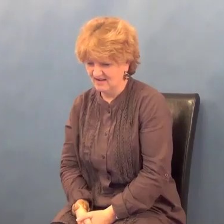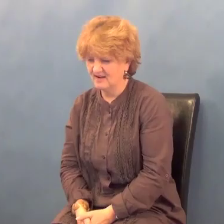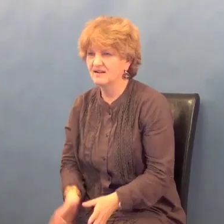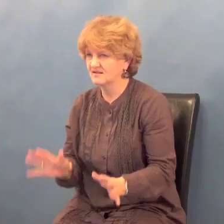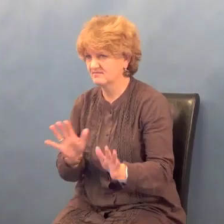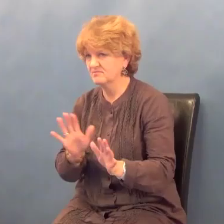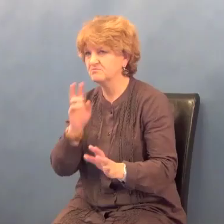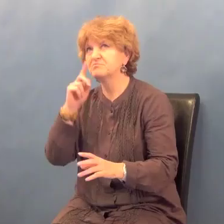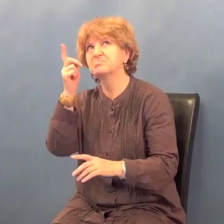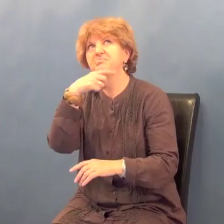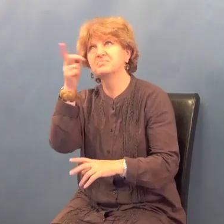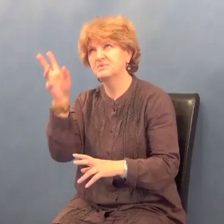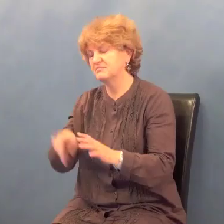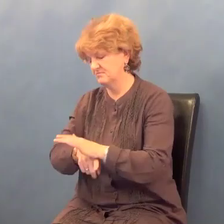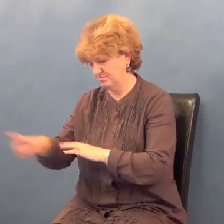Coś lata, a potem ucieka.